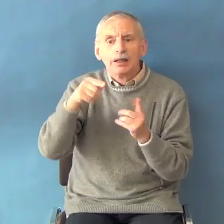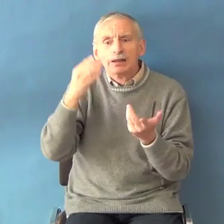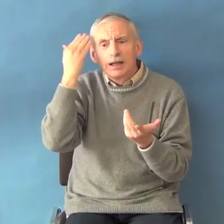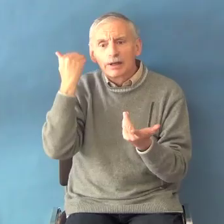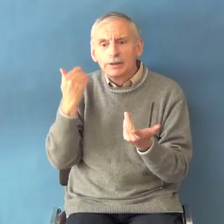Nie wiem.